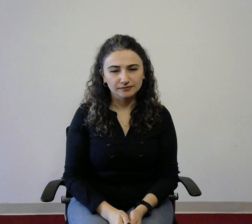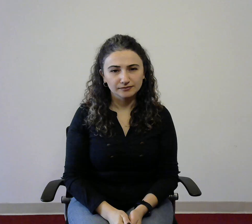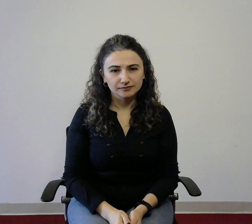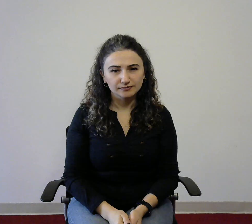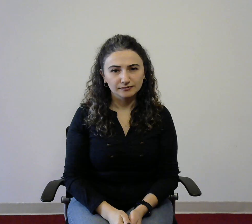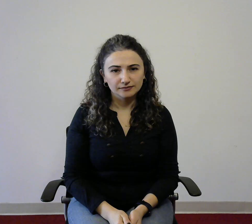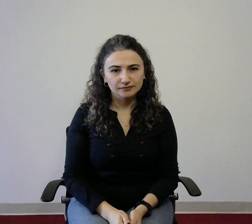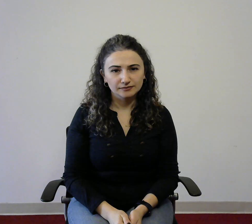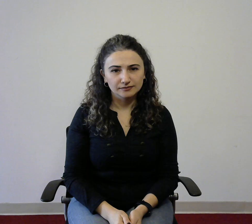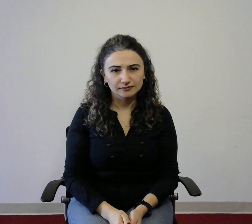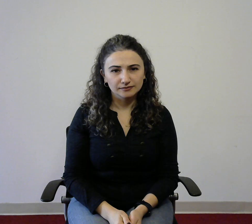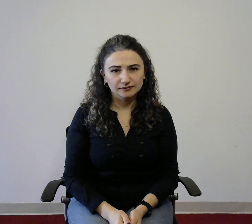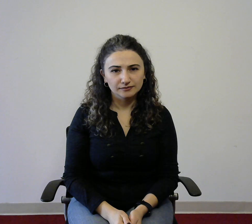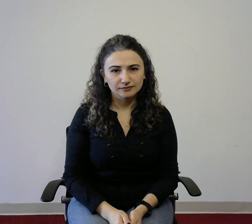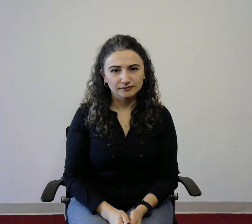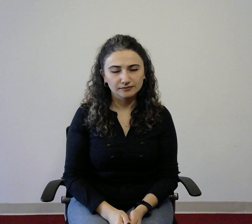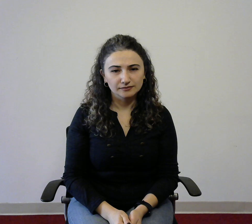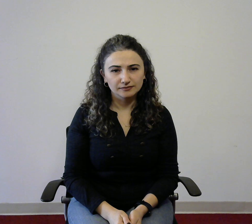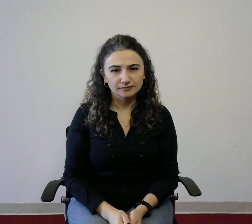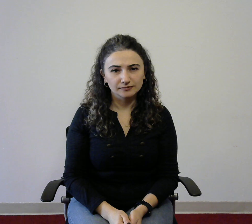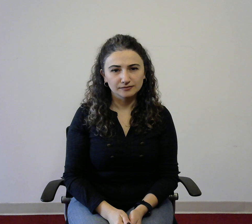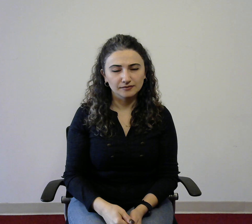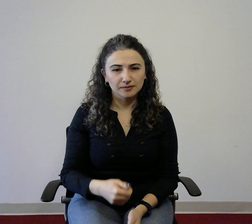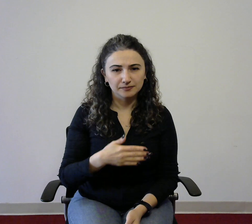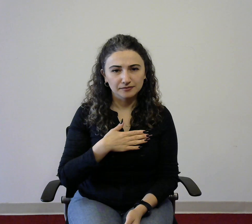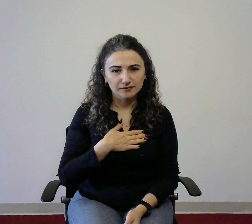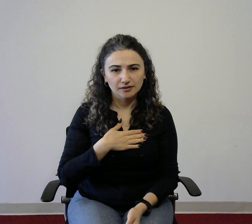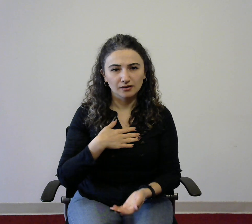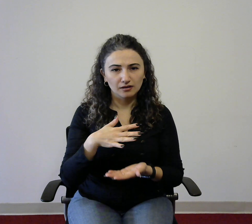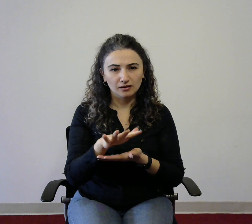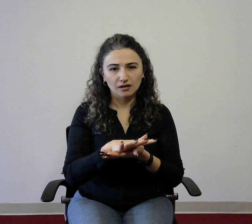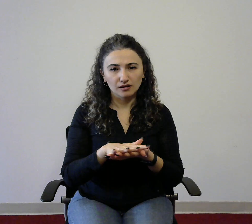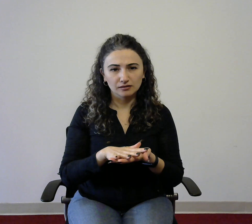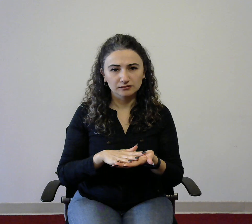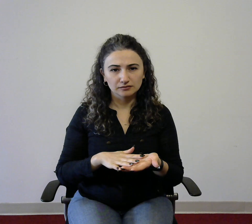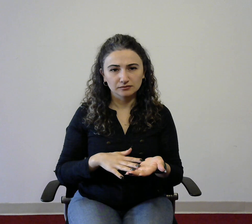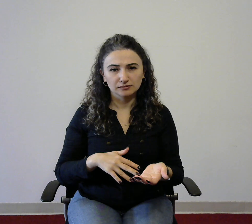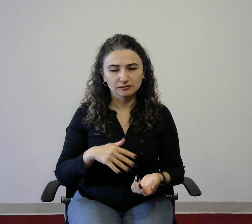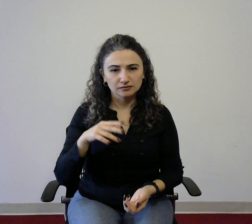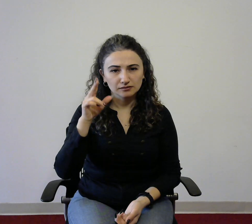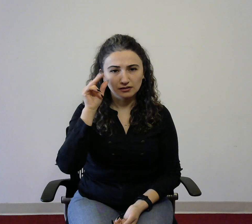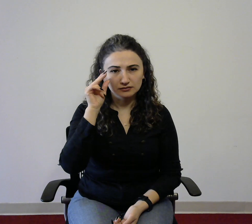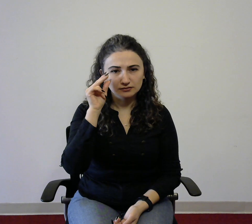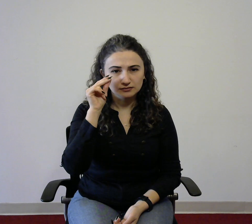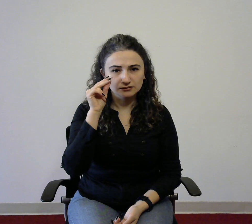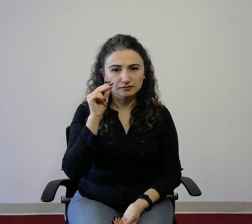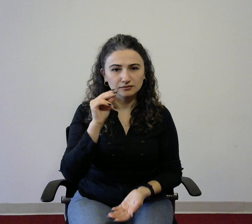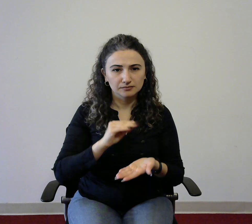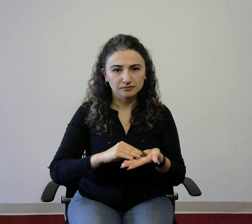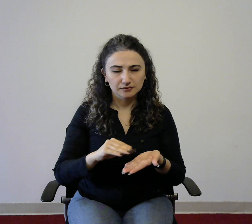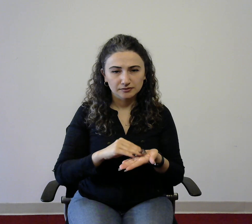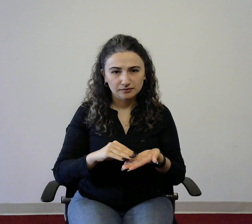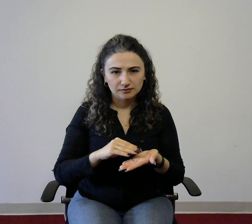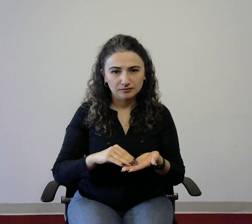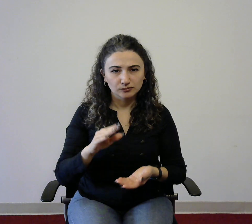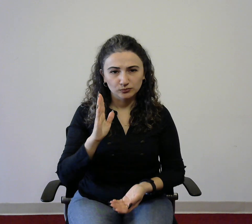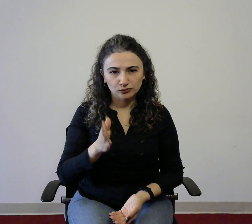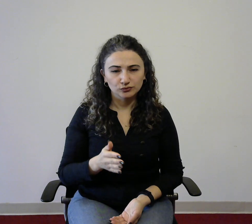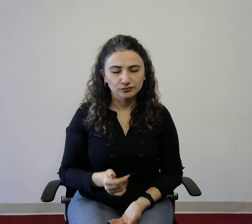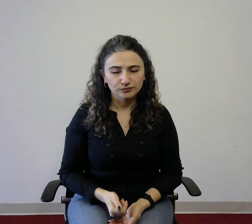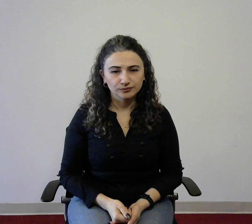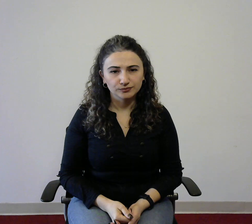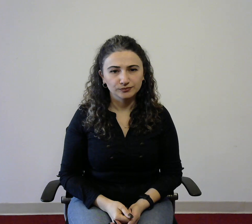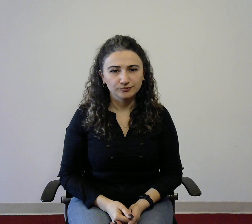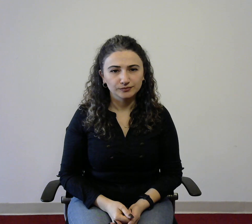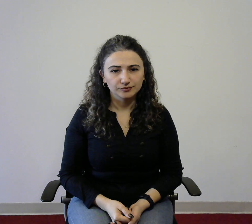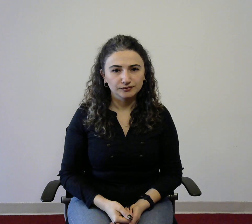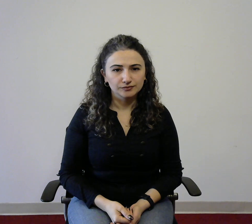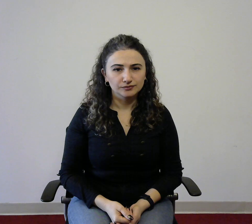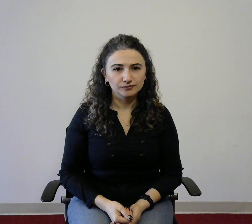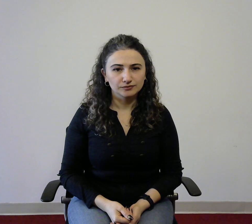Mən ərizəni nə vaxt yazmalıyam?